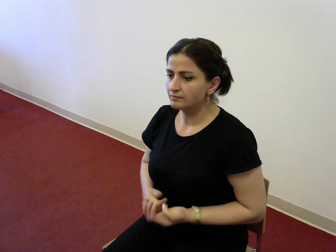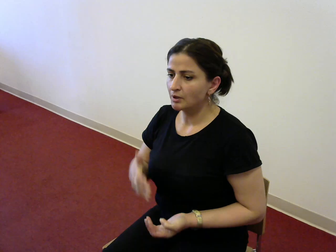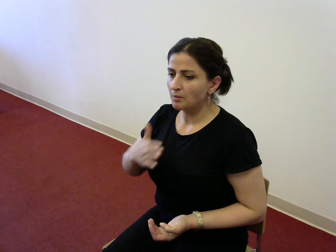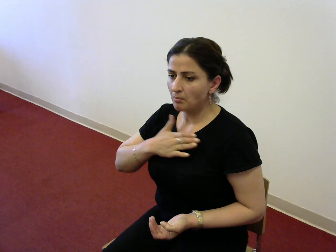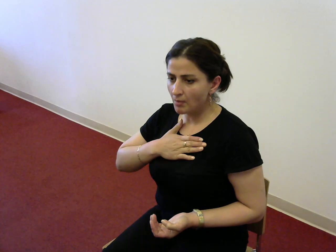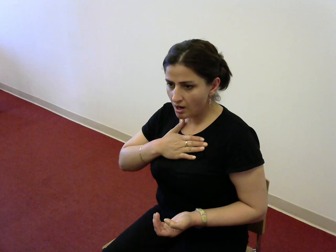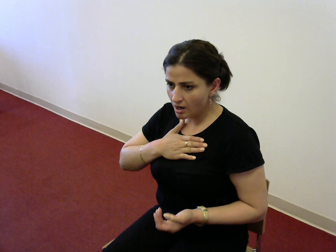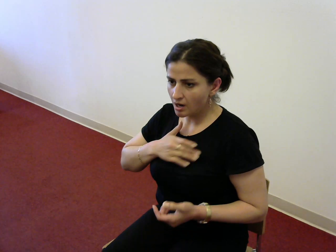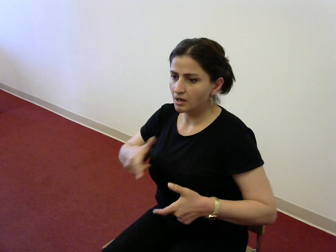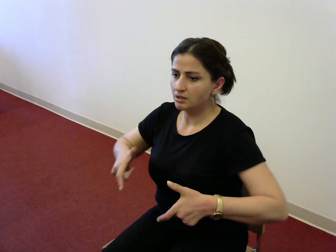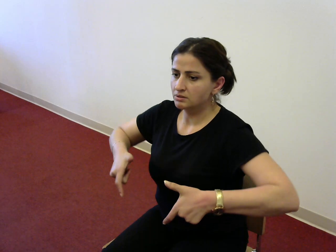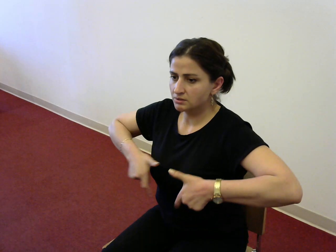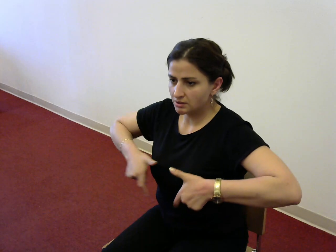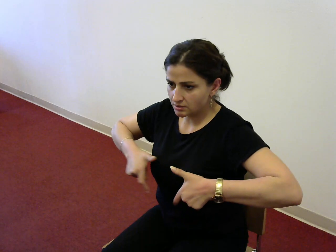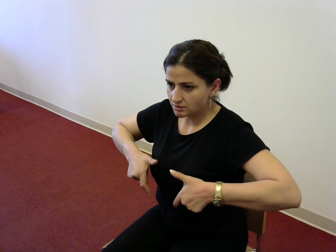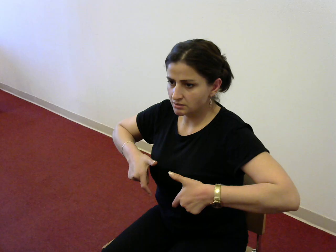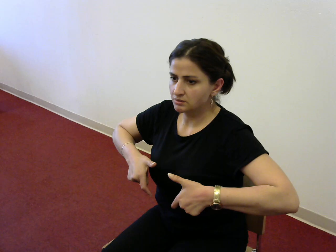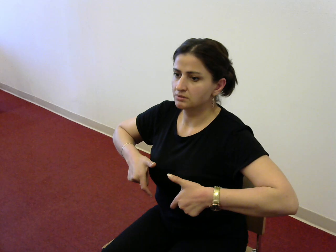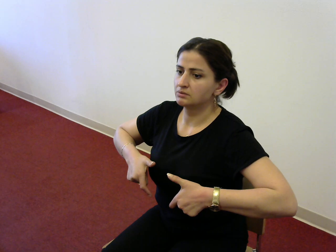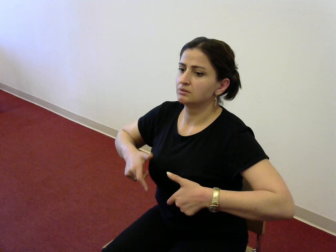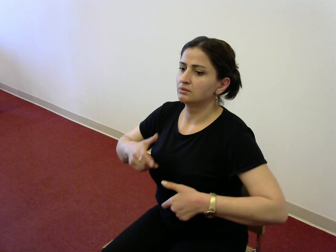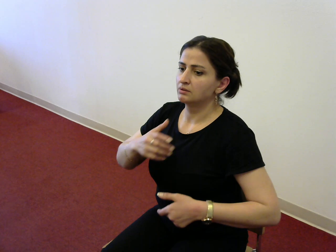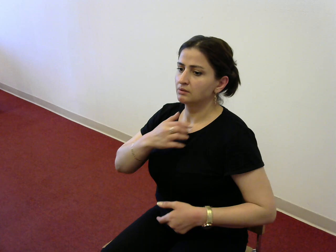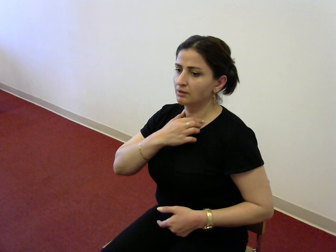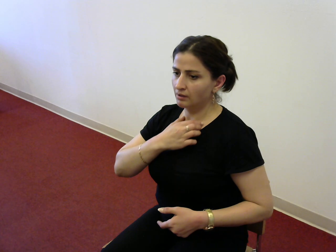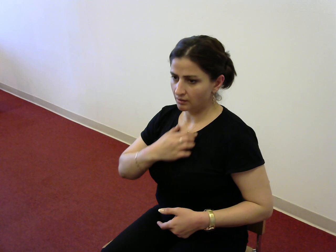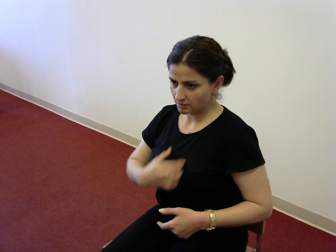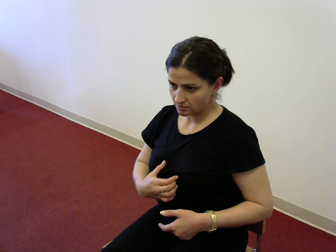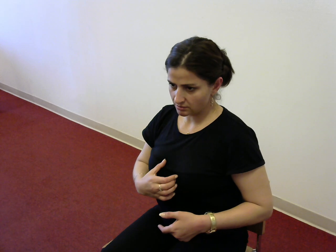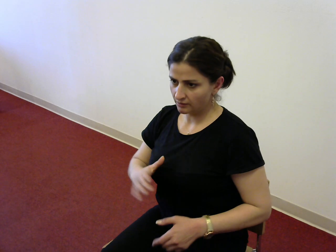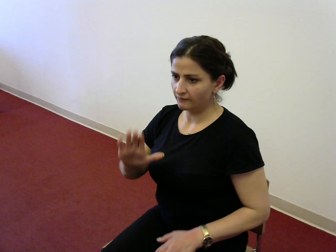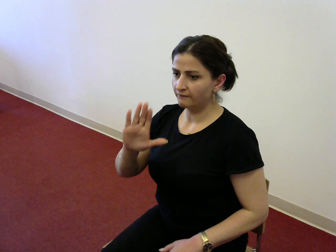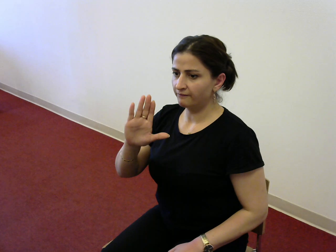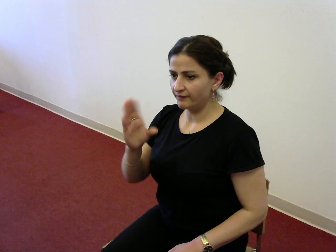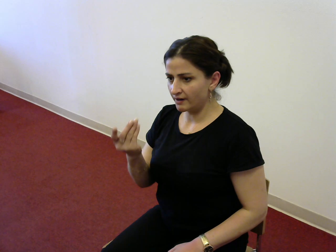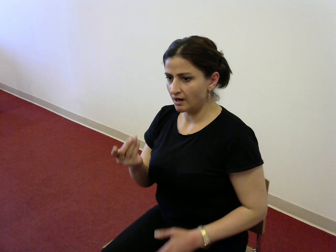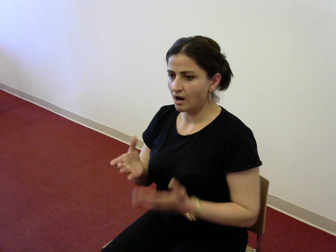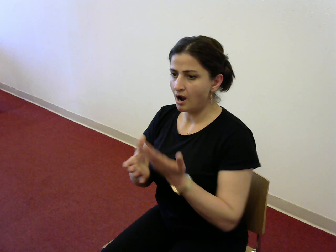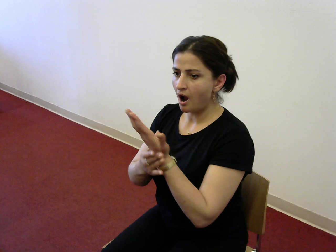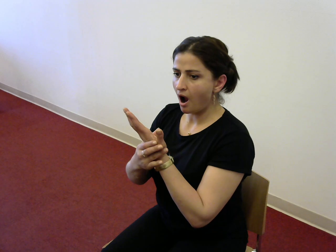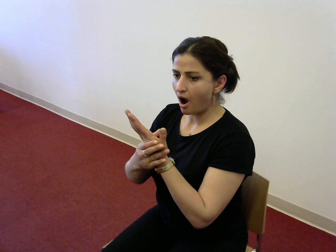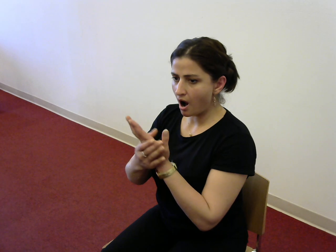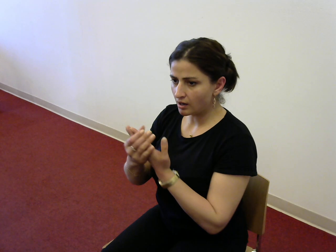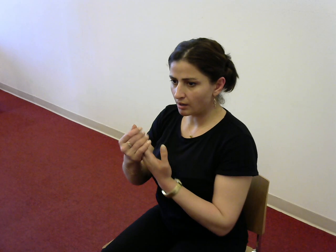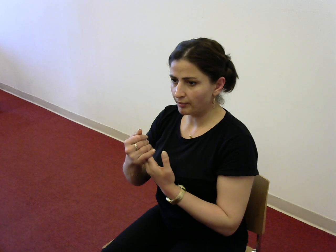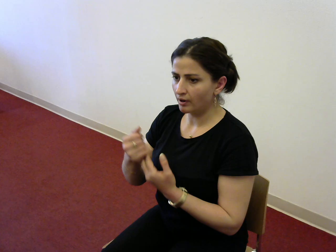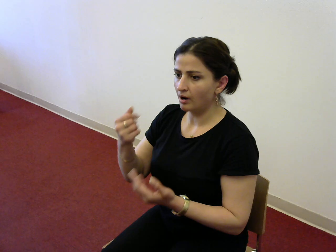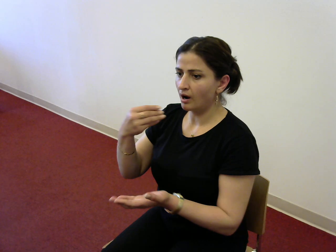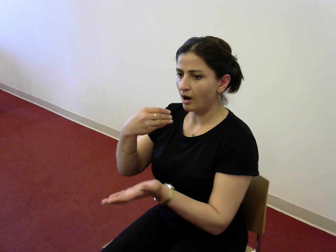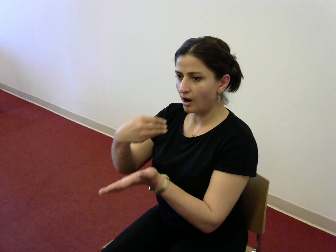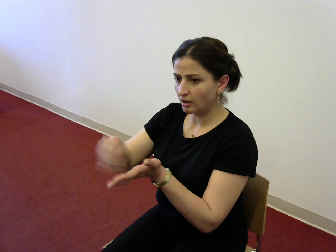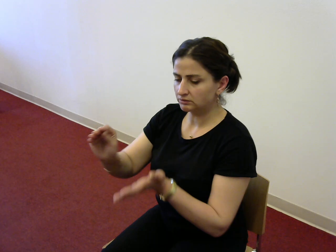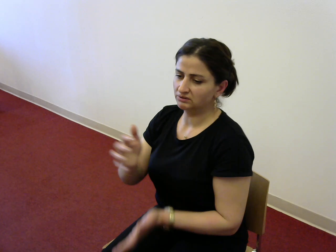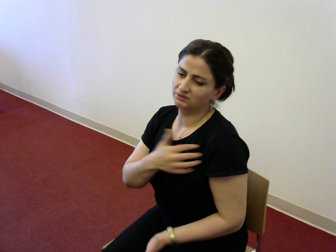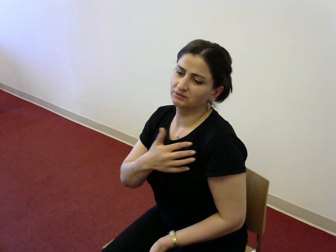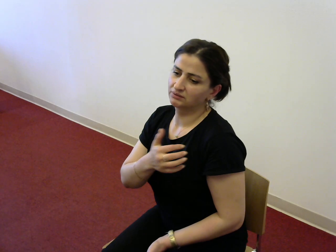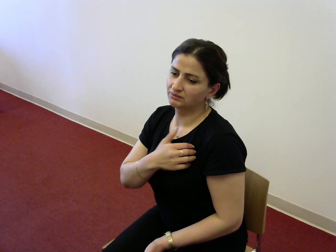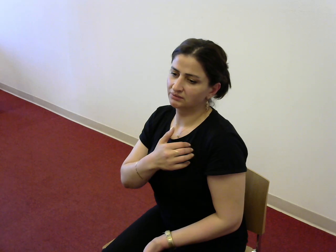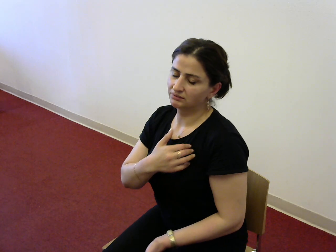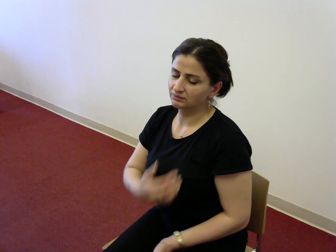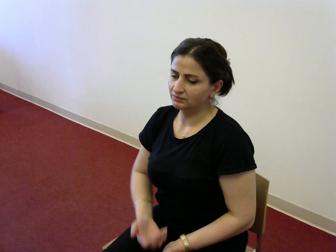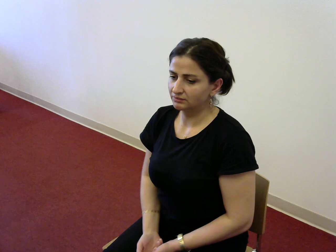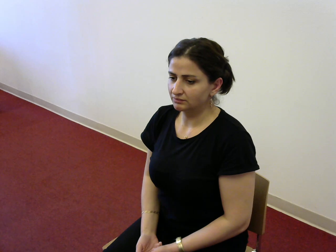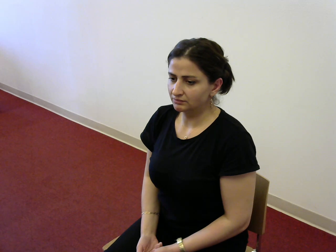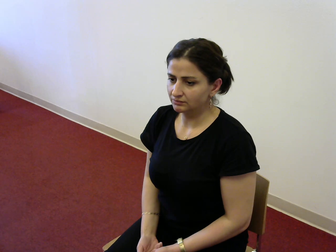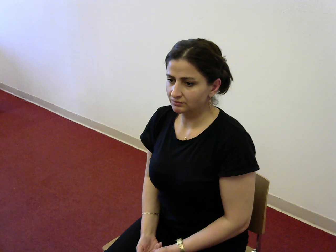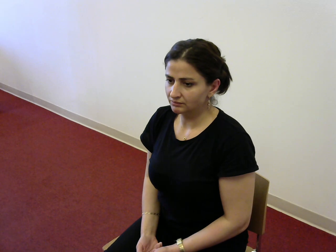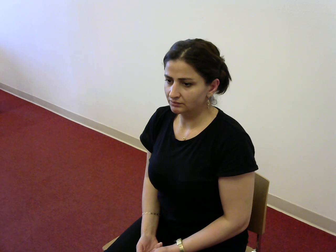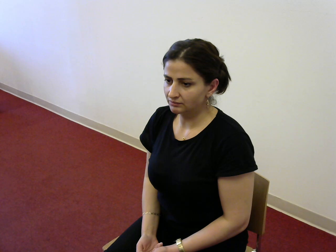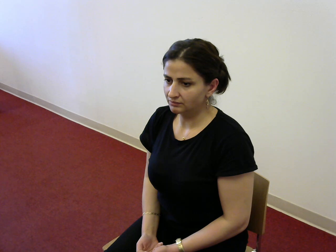Mən kostyum, qalstuk və ayaqqabı almaq istəyirəm